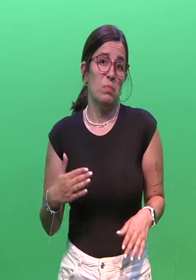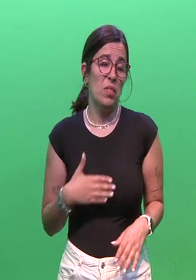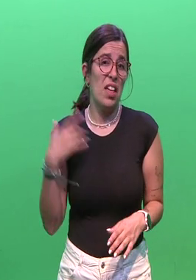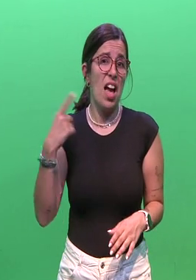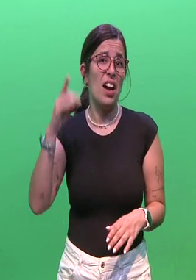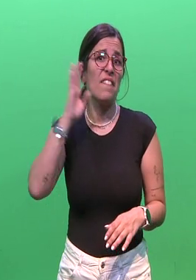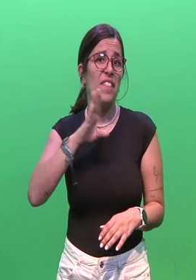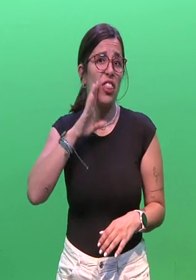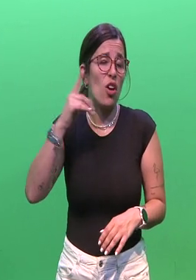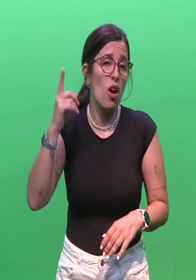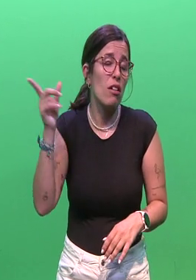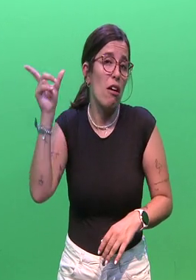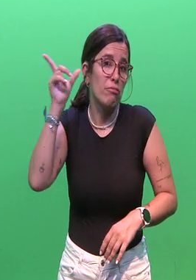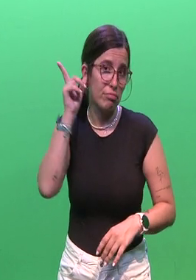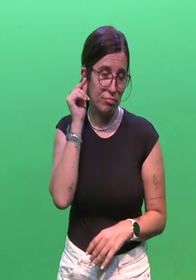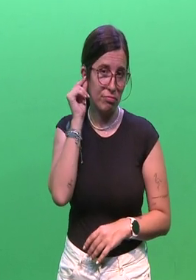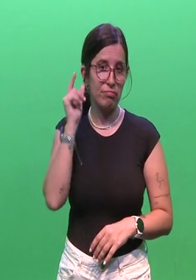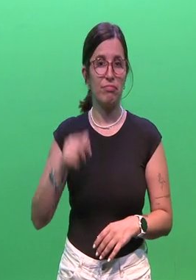Pot ser que hagi perdut audició perquè tingui una infecció.